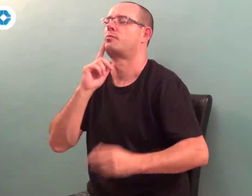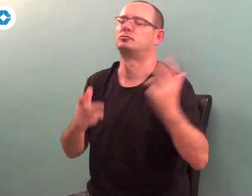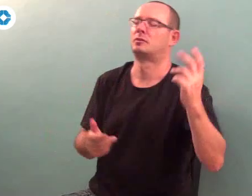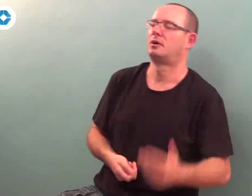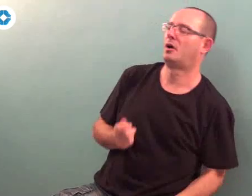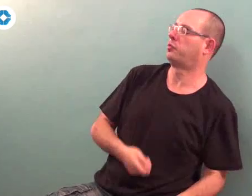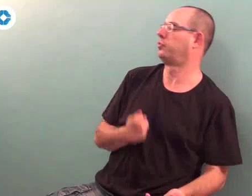Jeden z nich nonszalancko odbijał piłeczkę przy pomocy rakietki.